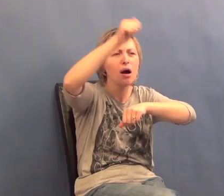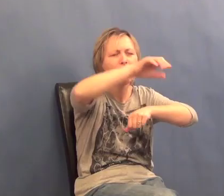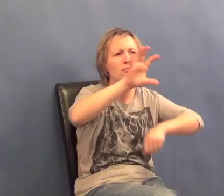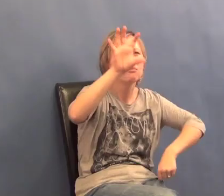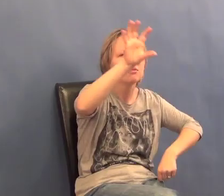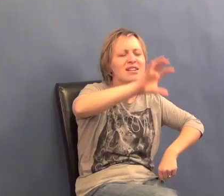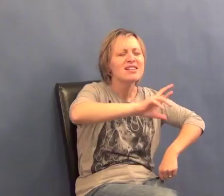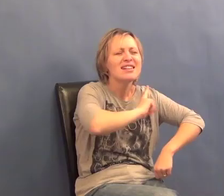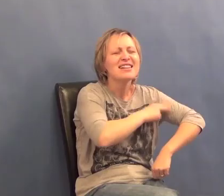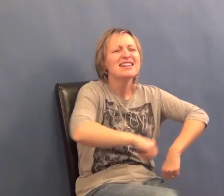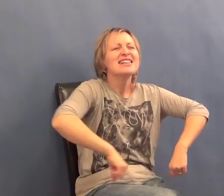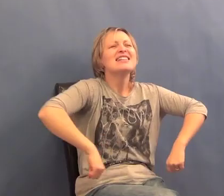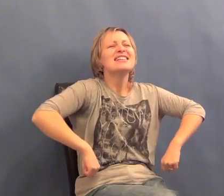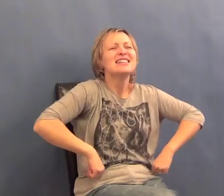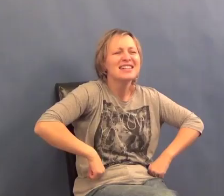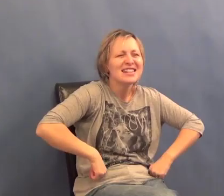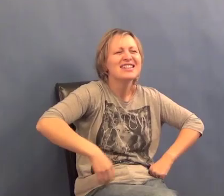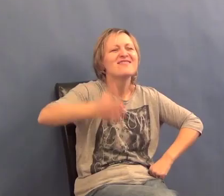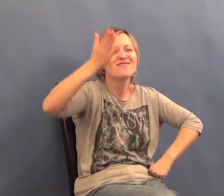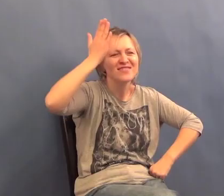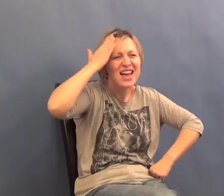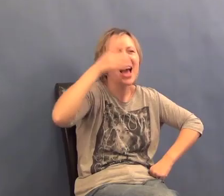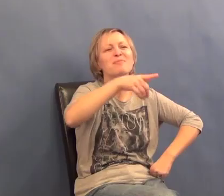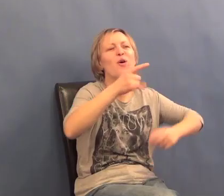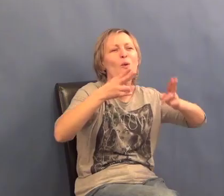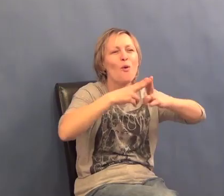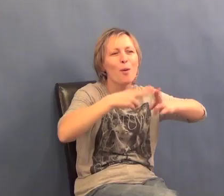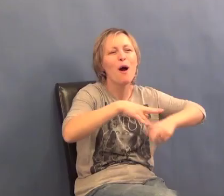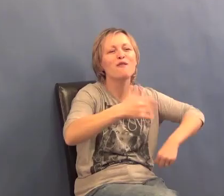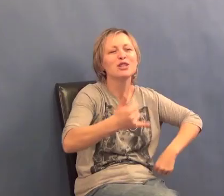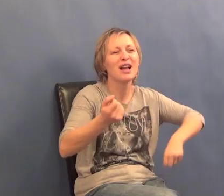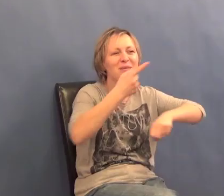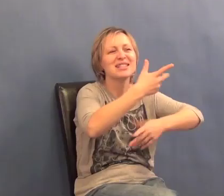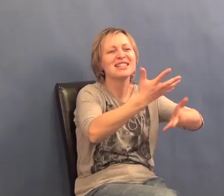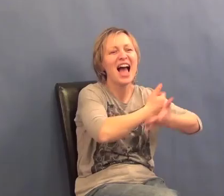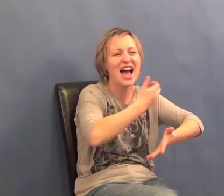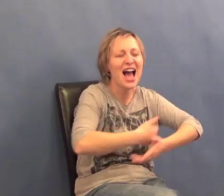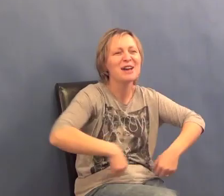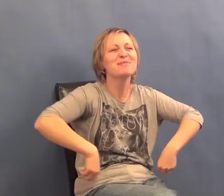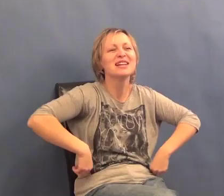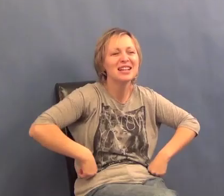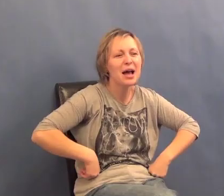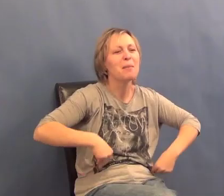Policjant obserwuje go i nabiera podejrzenia, że ten mężczyzna umawiał się z chłopcem, żeby rzucał kamienie i w ten sposób zarabia.